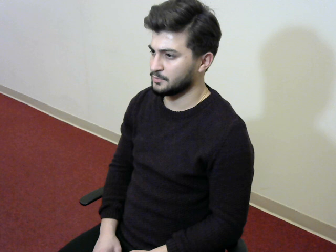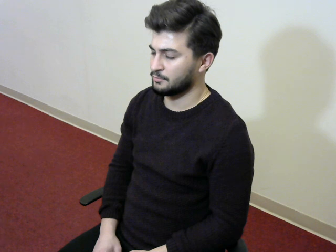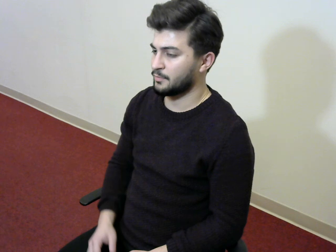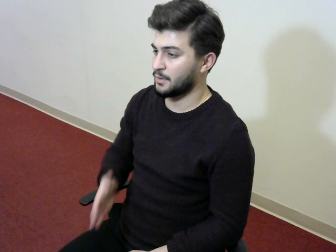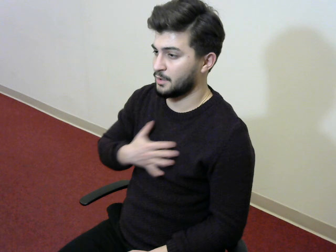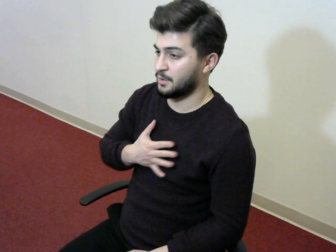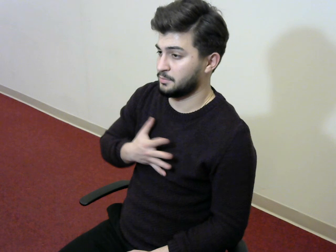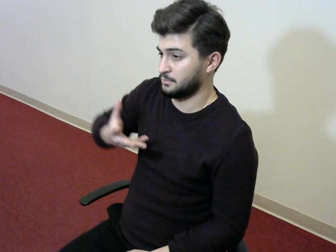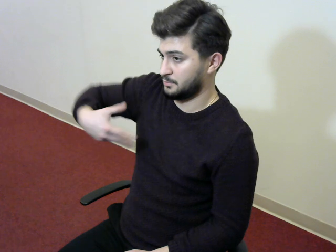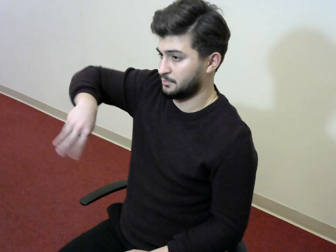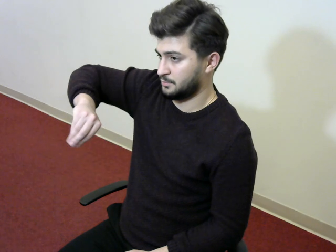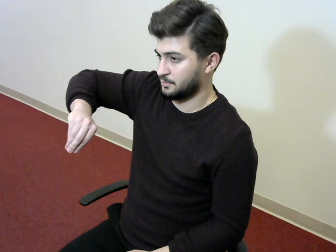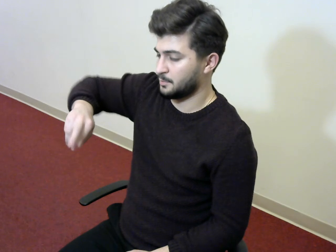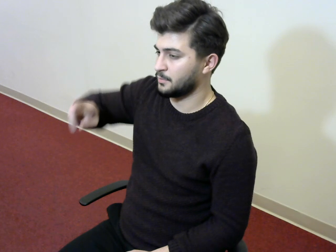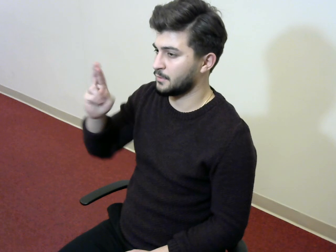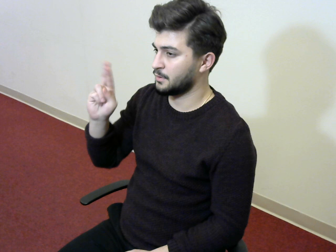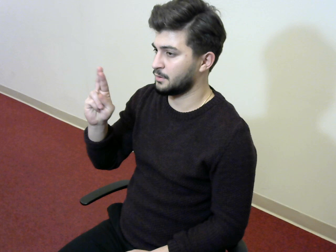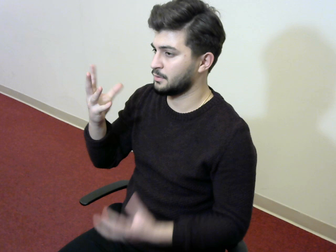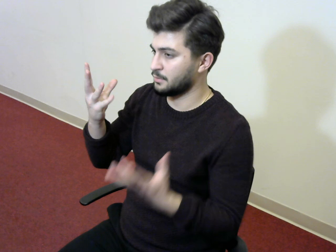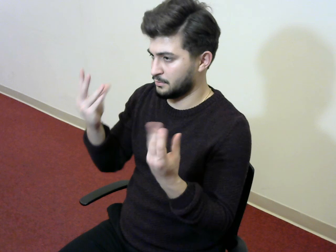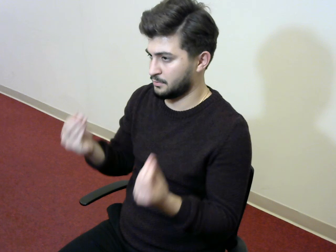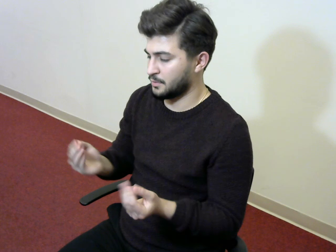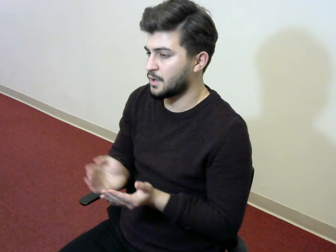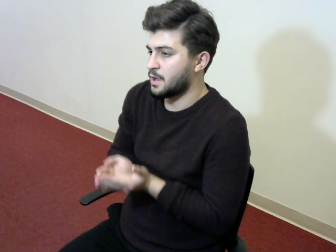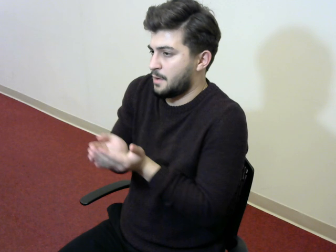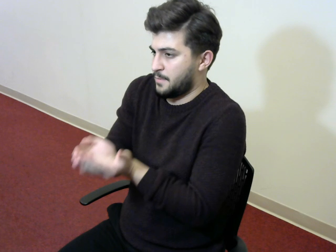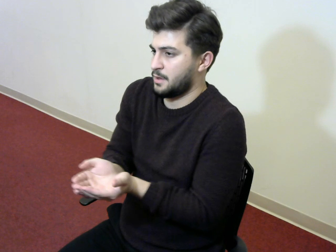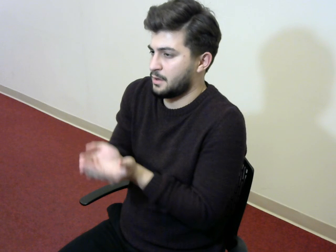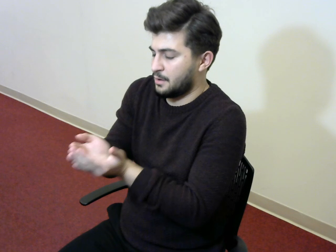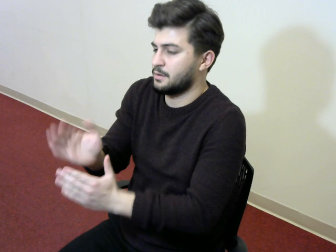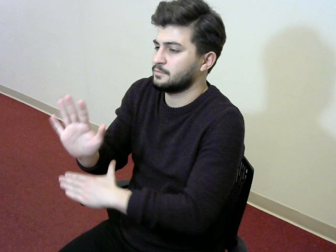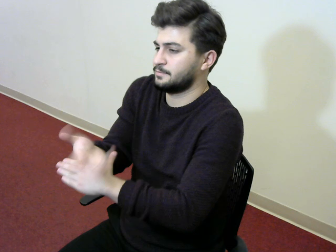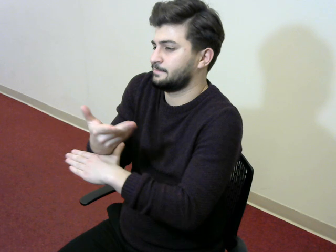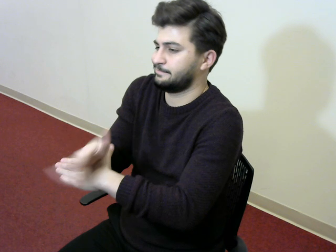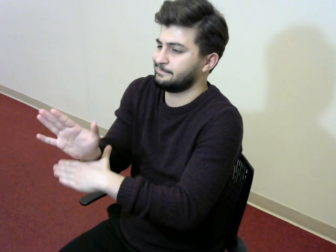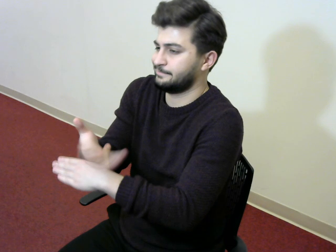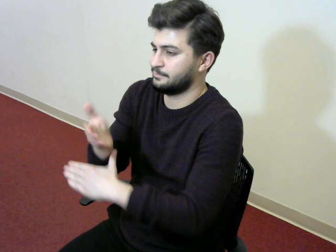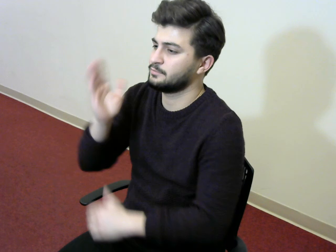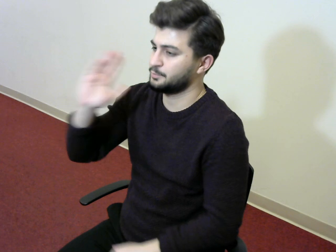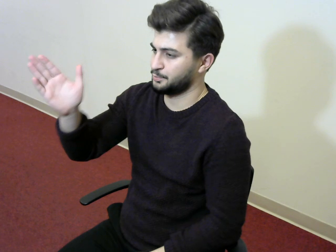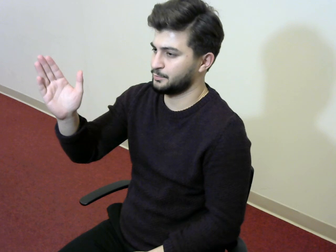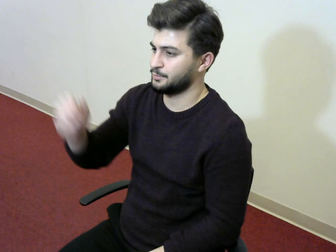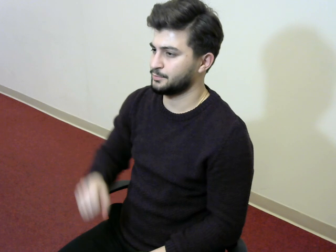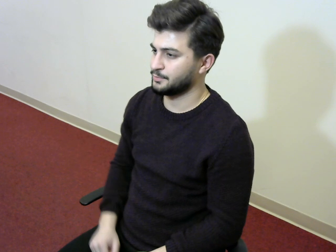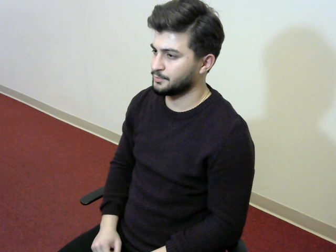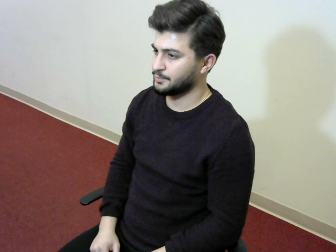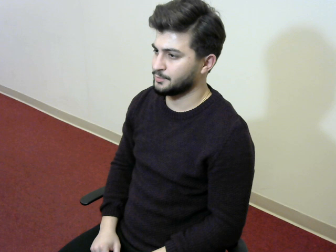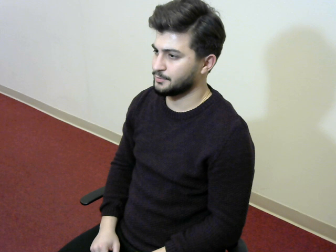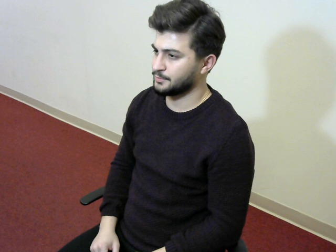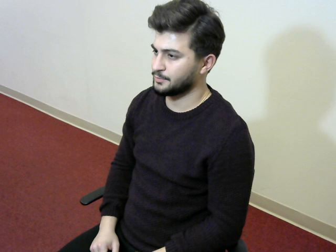Biz cümə günü gəmi gəzintisində olacağıq